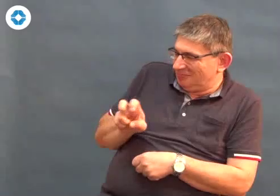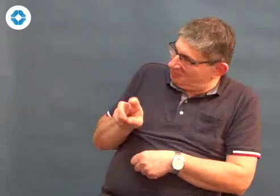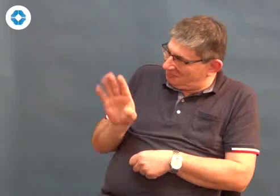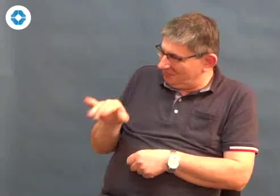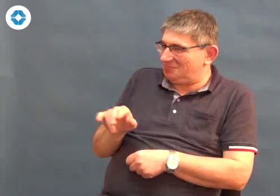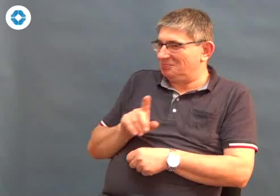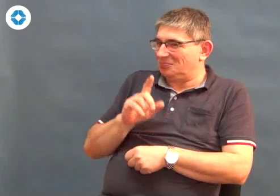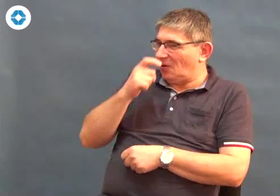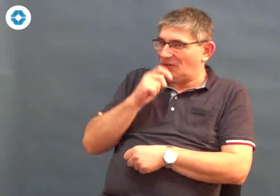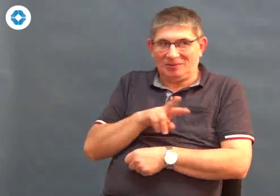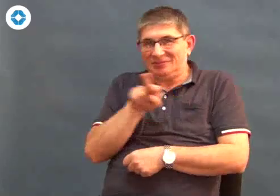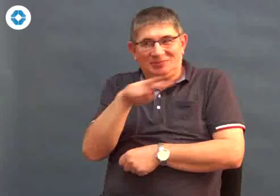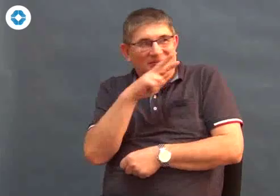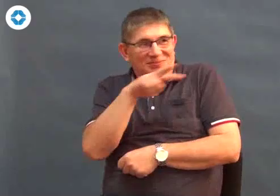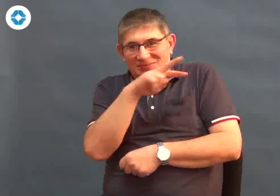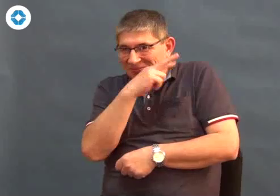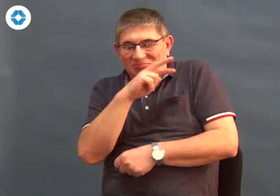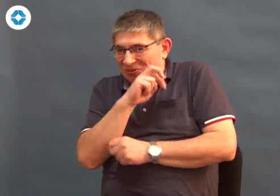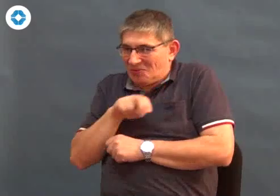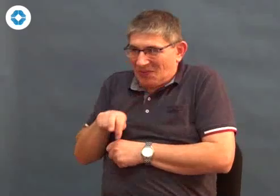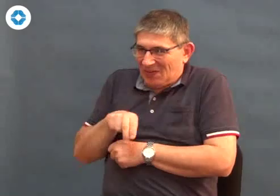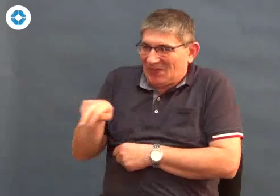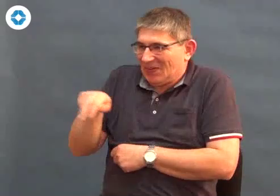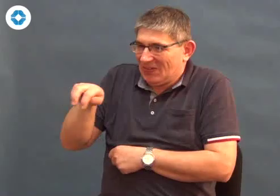Chaplin patrzy na niego rozbieganym wzrokiem, potem szybko odchodzi.